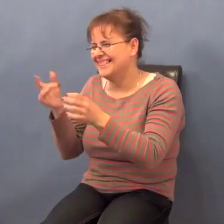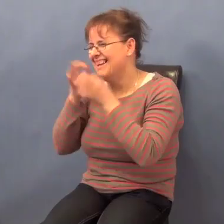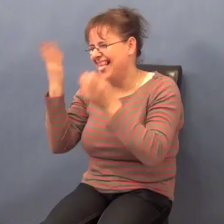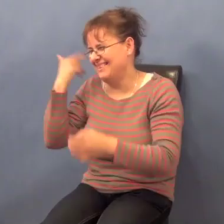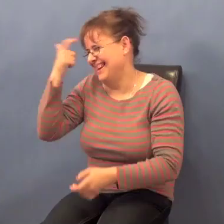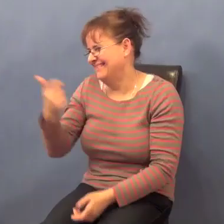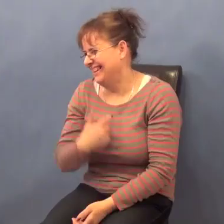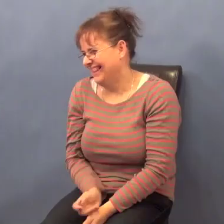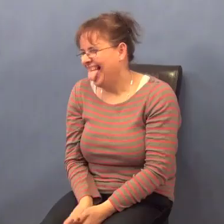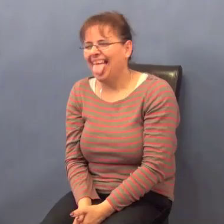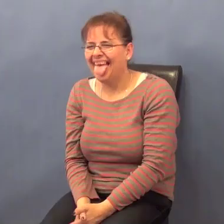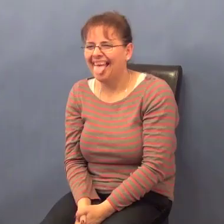Znam to, kiedyś to było, pamiętam tego opowiadania.